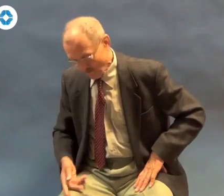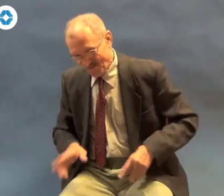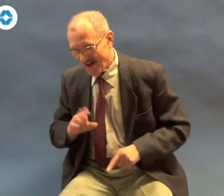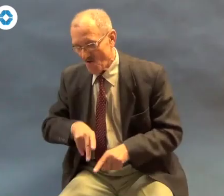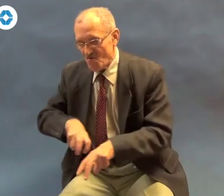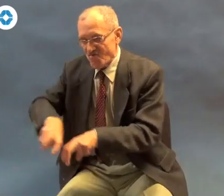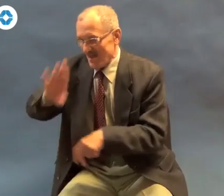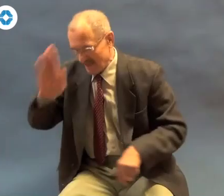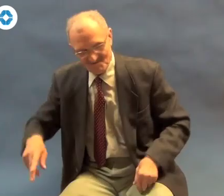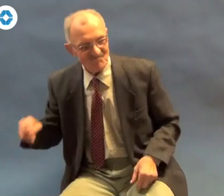Dobra, mały uciekł, więc dobra.